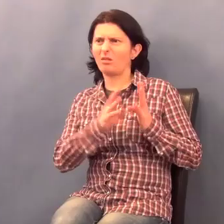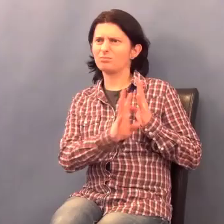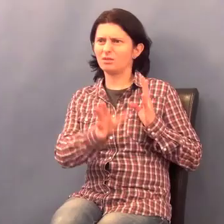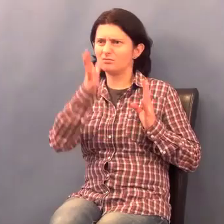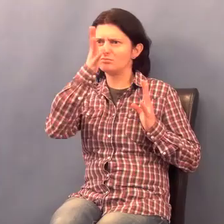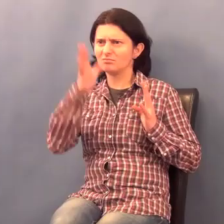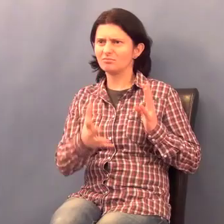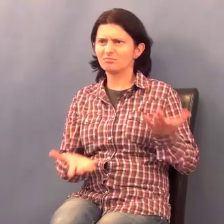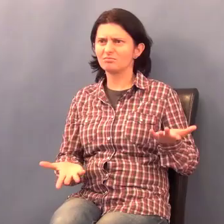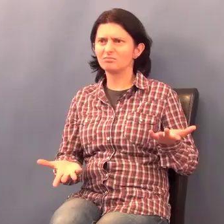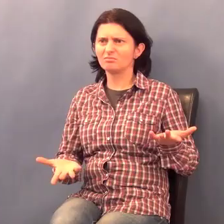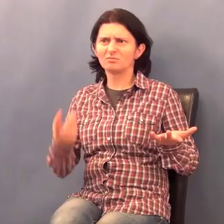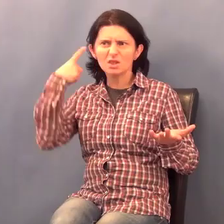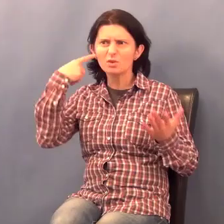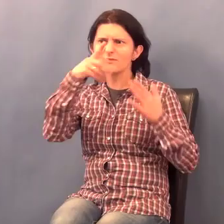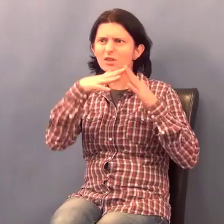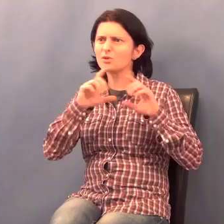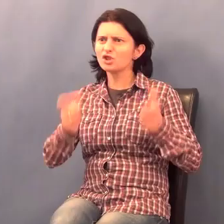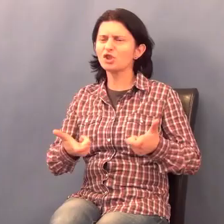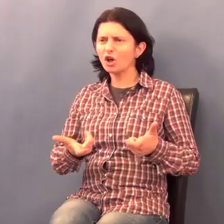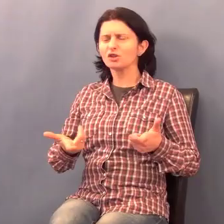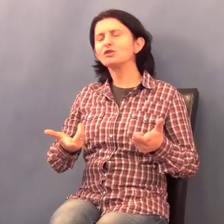Był bardzo zdziwiony. Usłyszał, że coś się dzieje w domu.